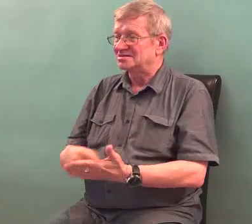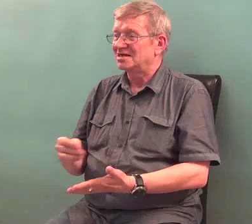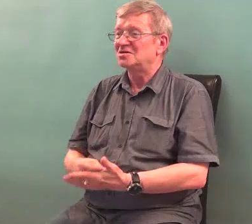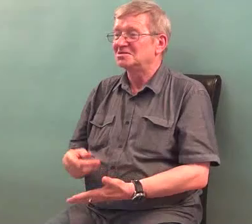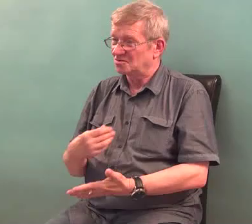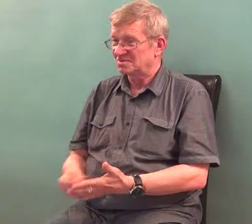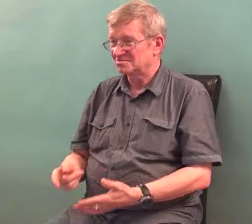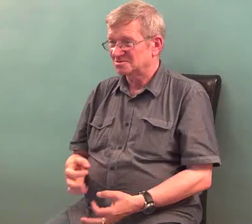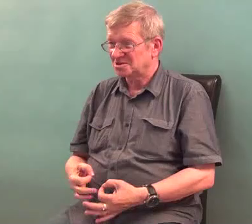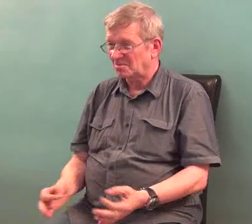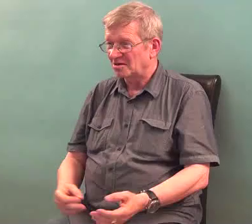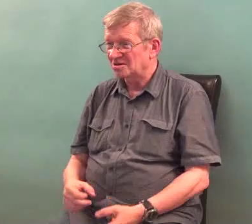Kupujesz samochód, tak?